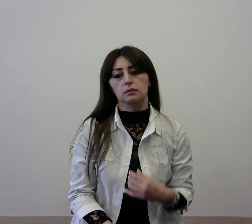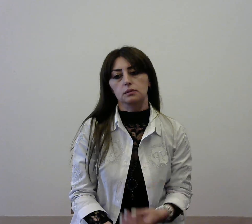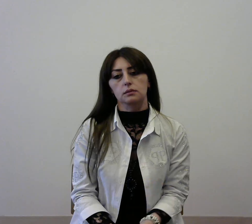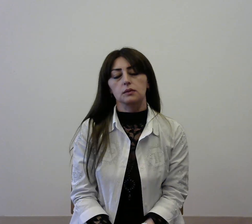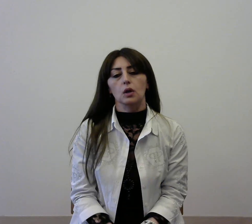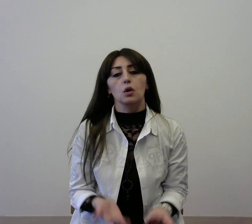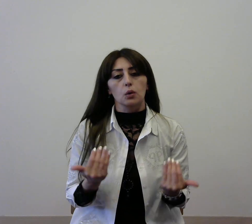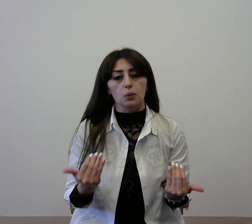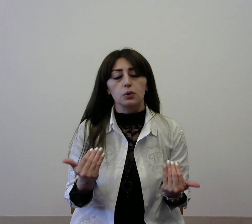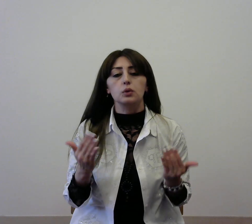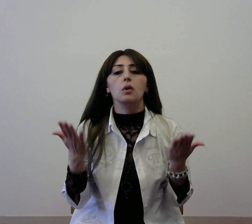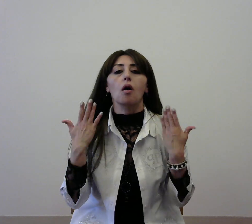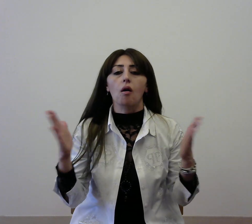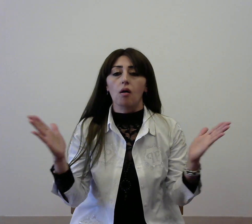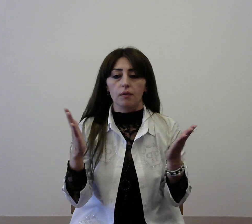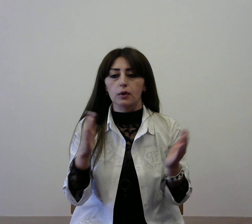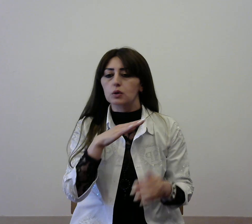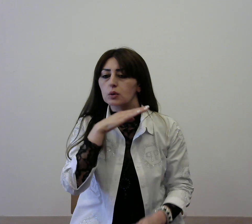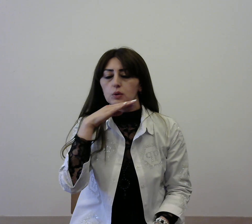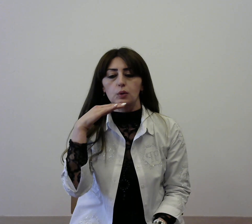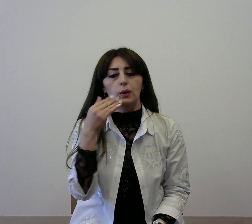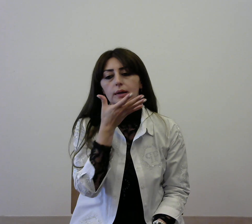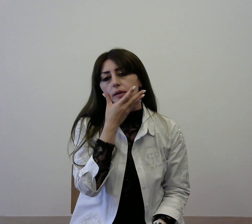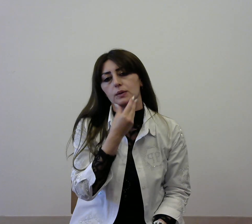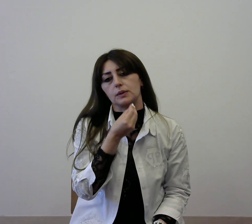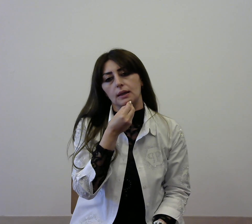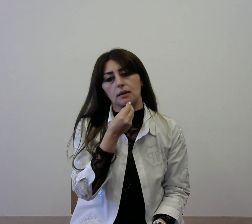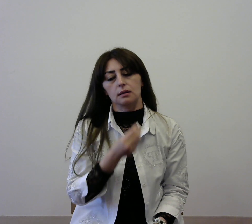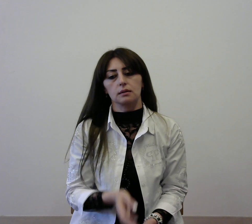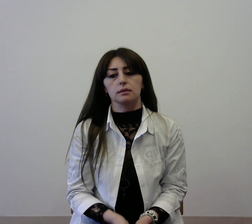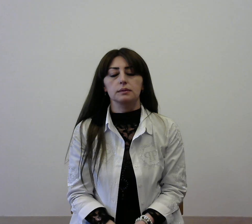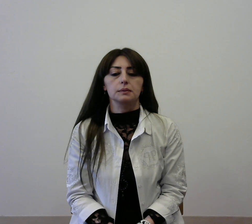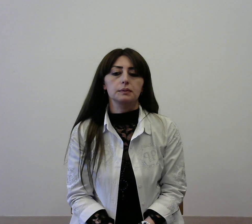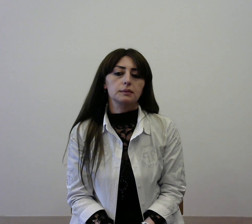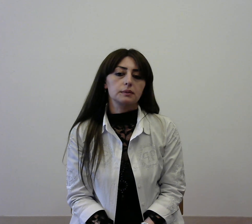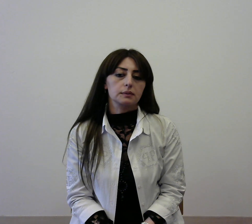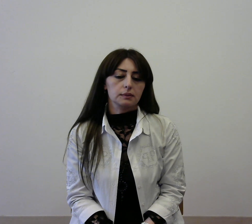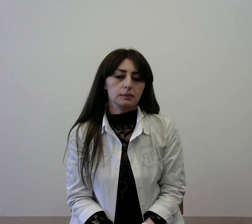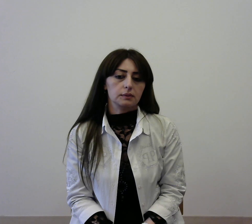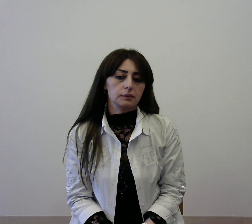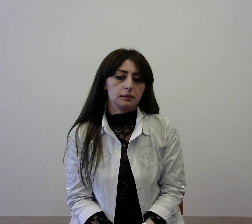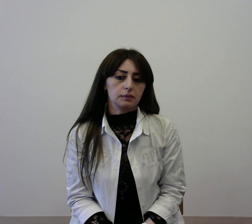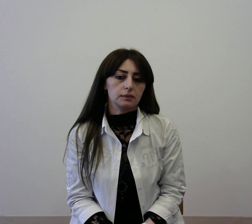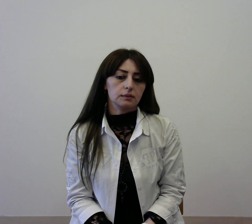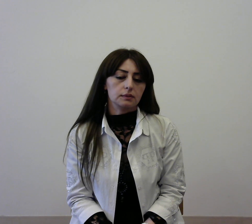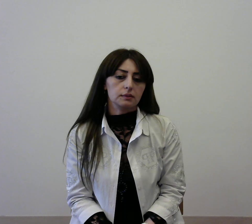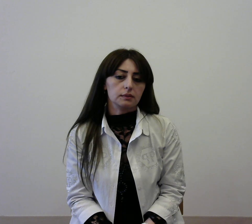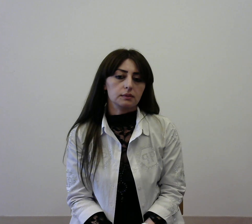Bu gün hava çox gözəldir